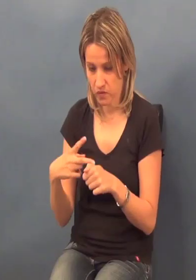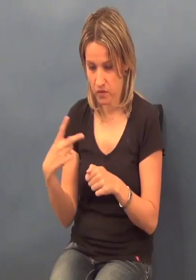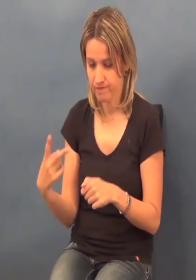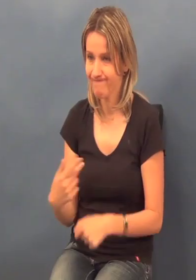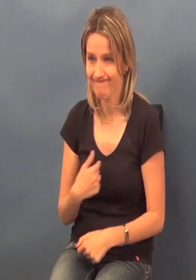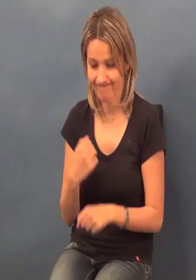Dwudziesty drugi?